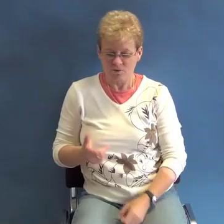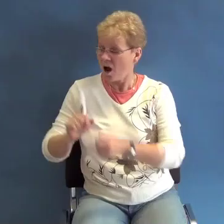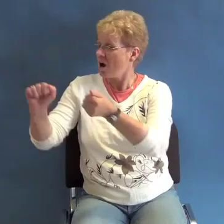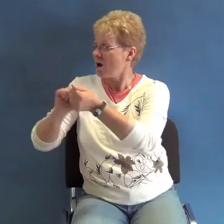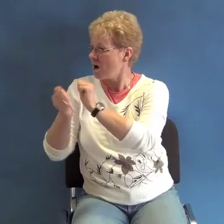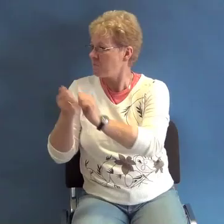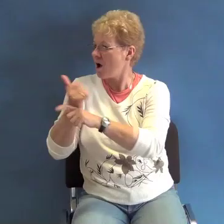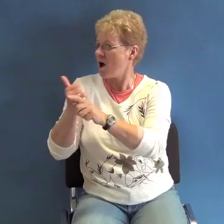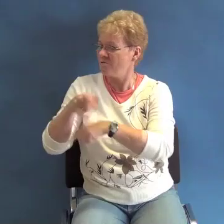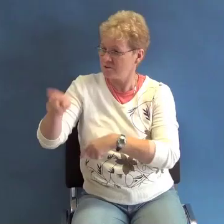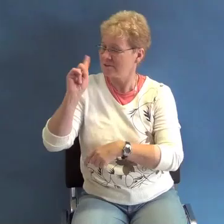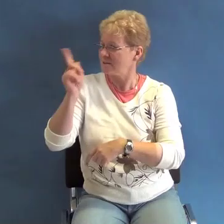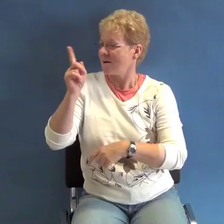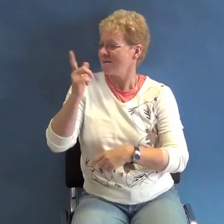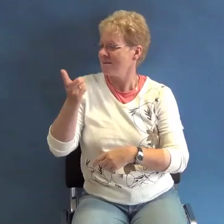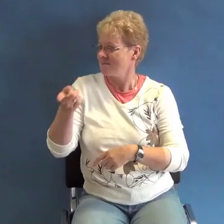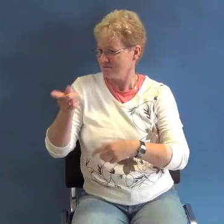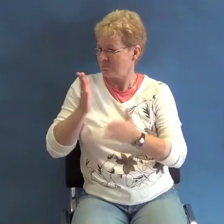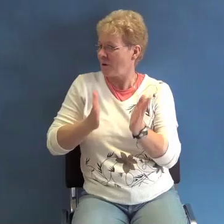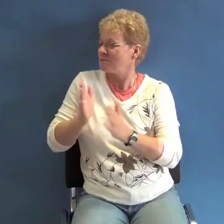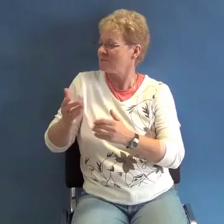Albo do kawiarni nie można, żeby był porządek.